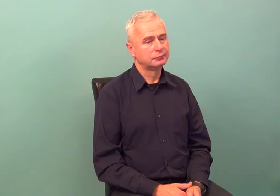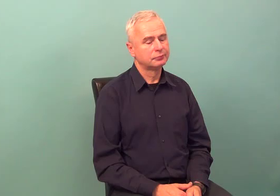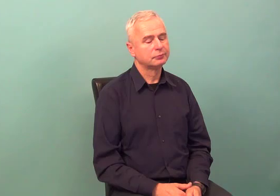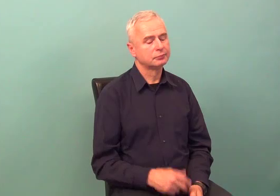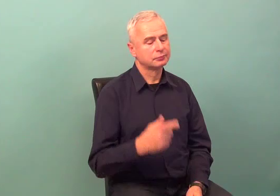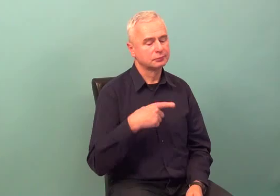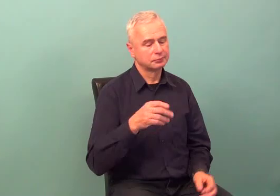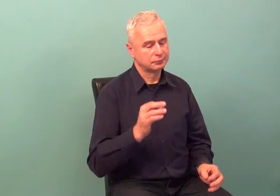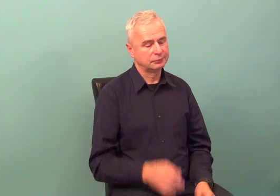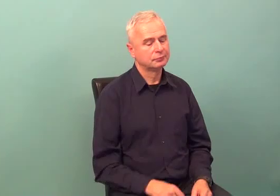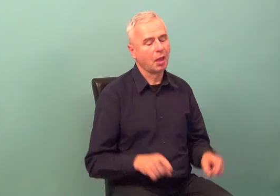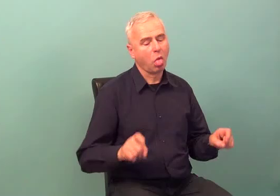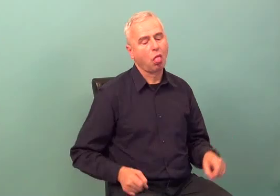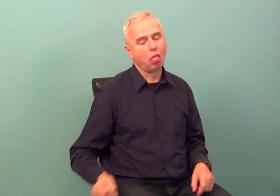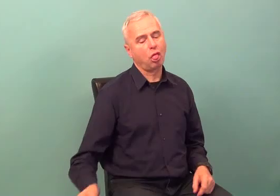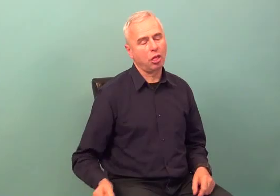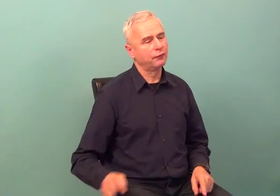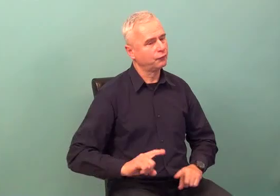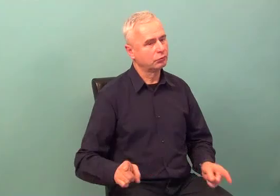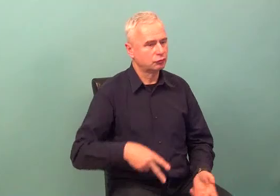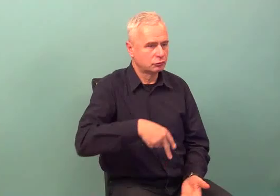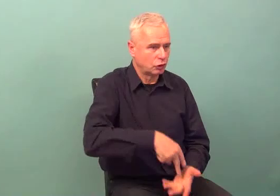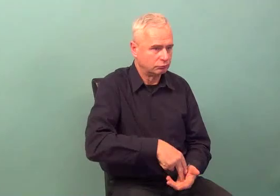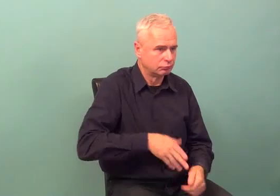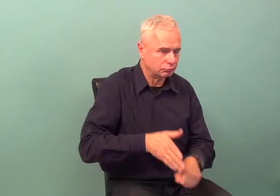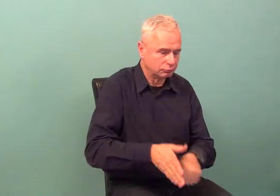Aha faktycznie, nie wolno piłować na siedząco, tylko na stojąco.